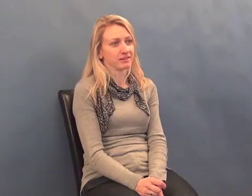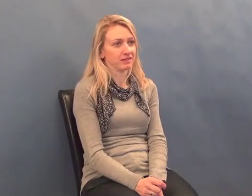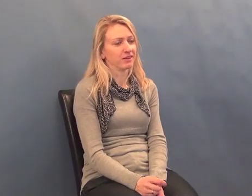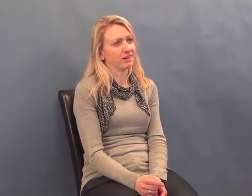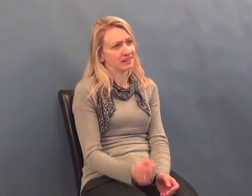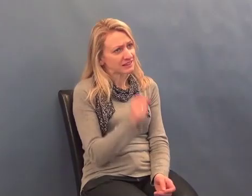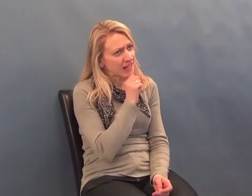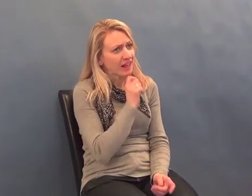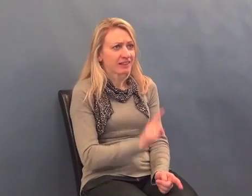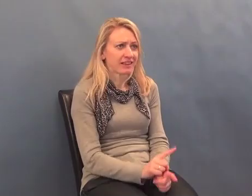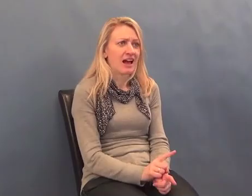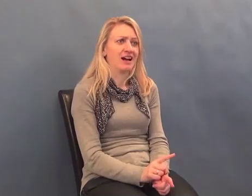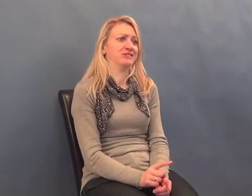Też stare.